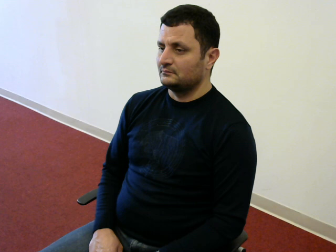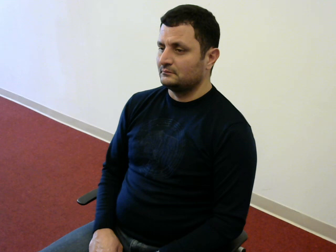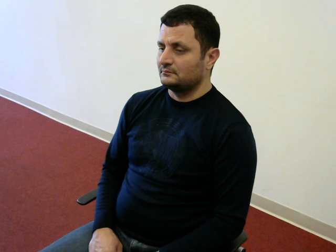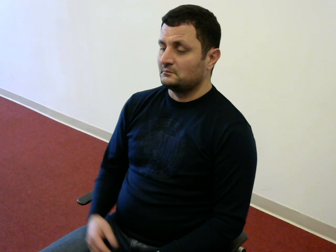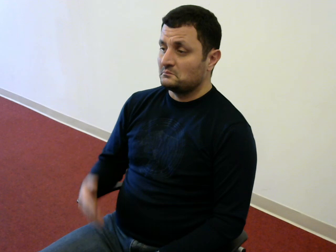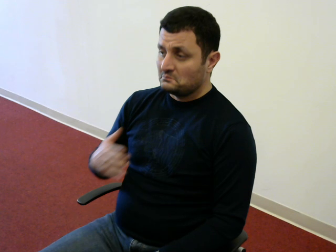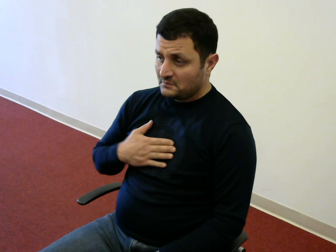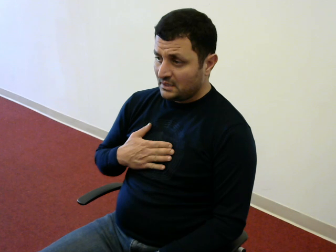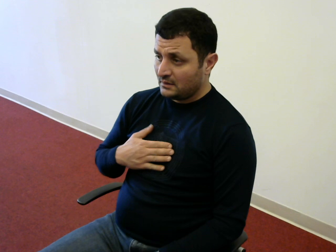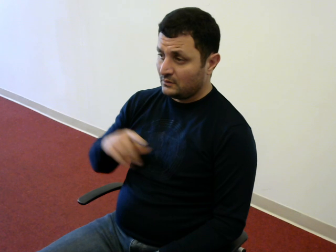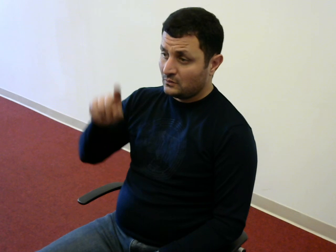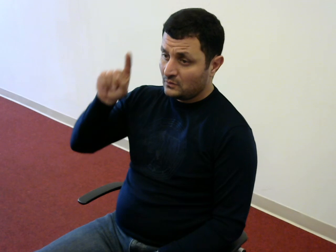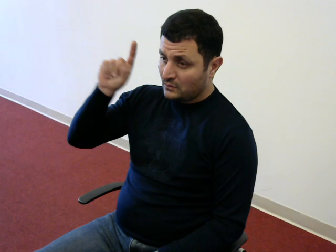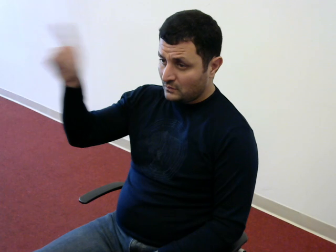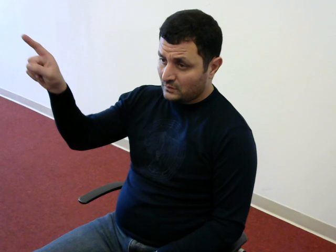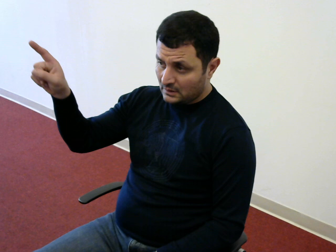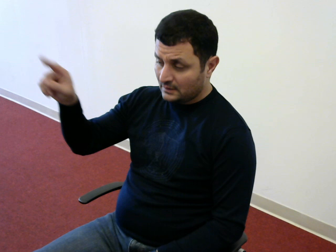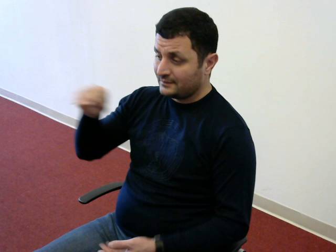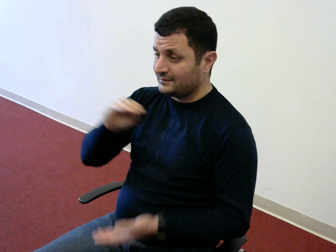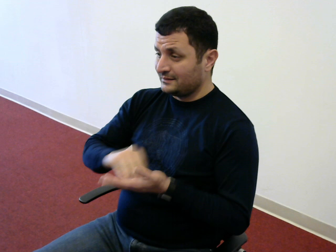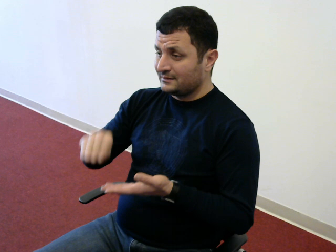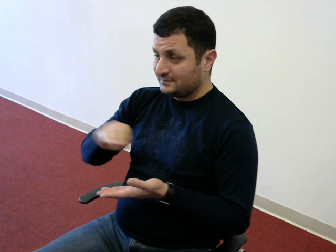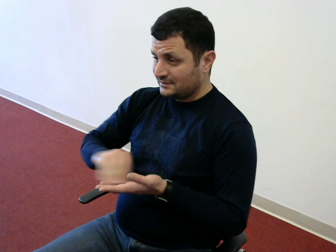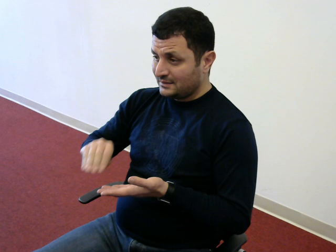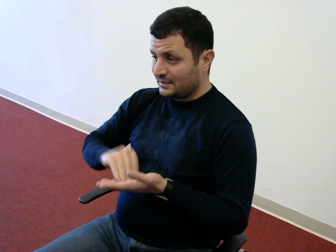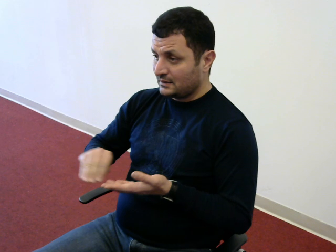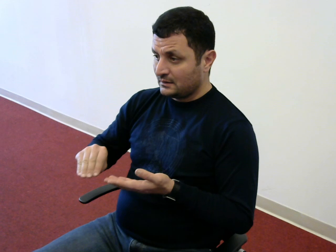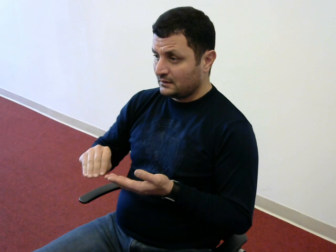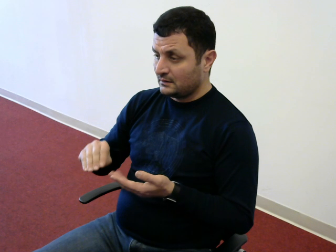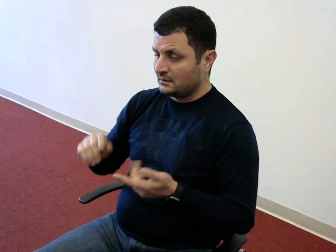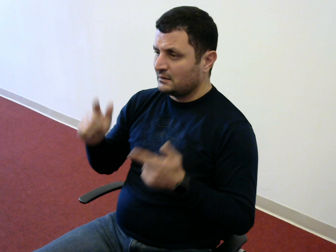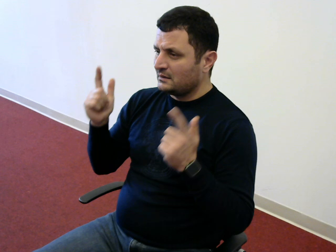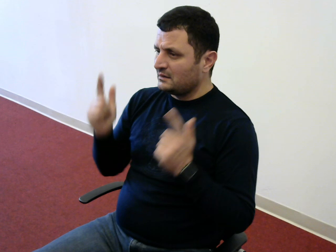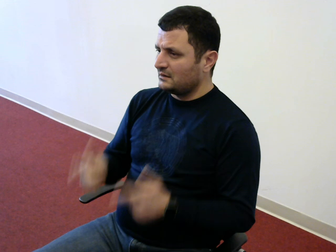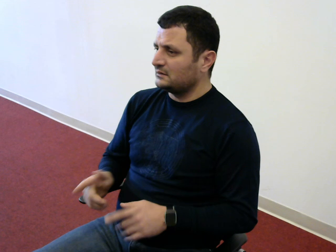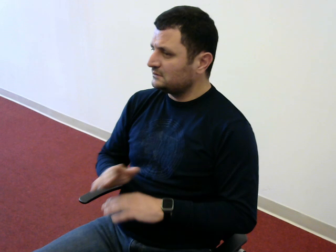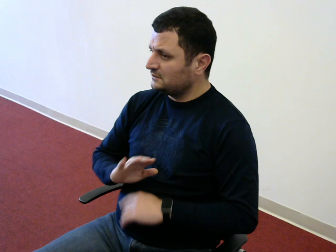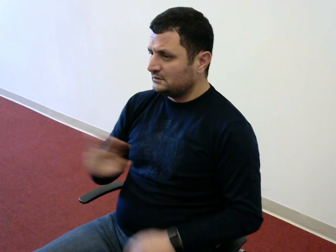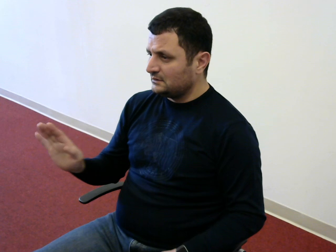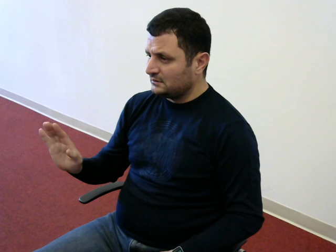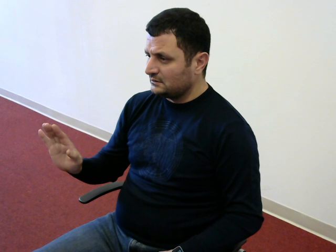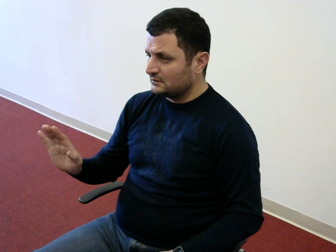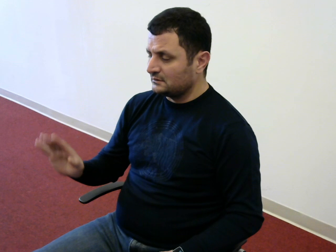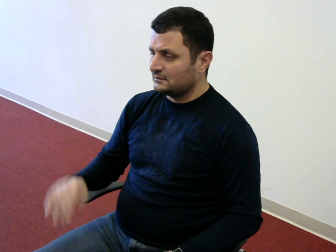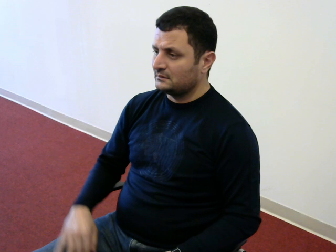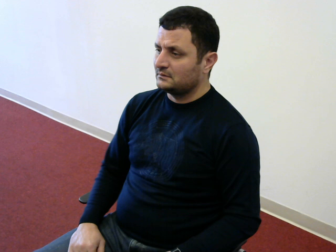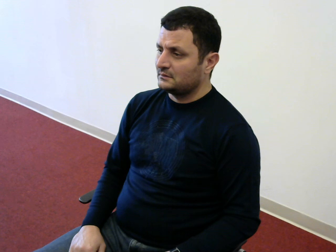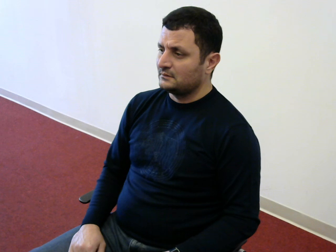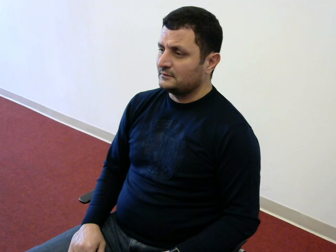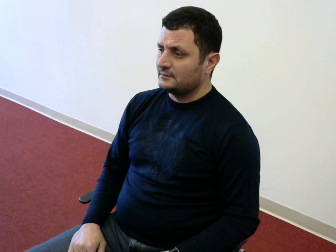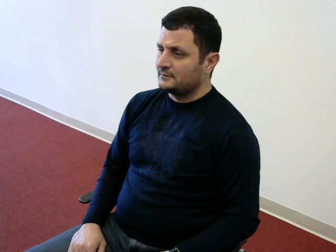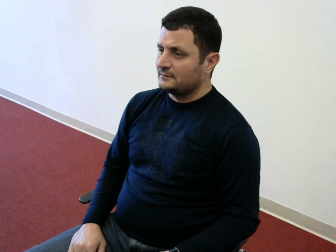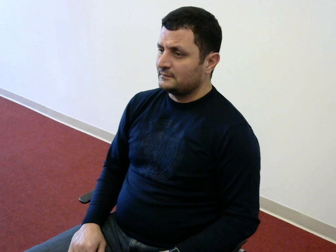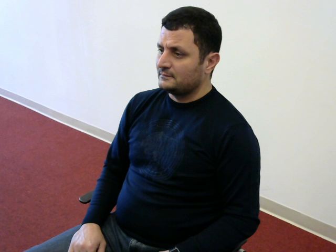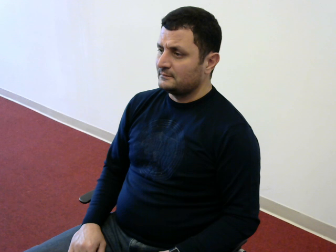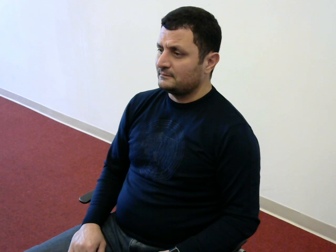Mən onun yazdıqları ilə razı deyiləm